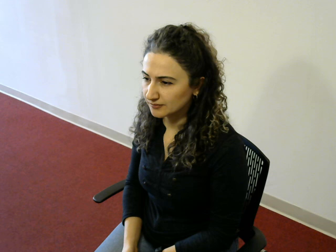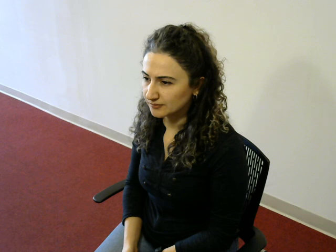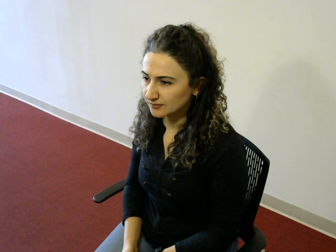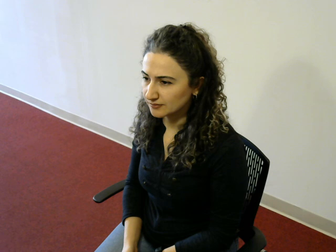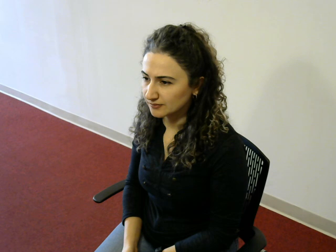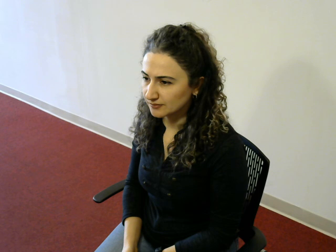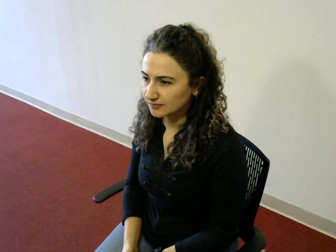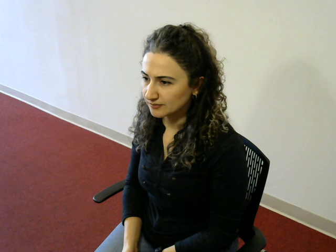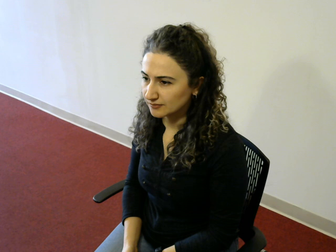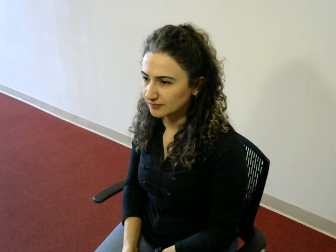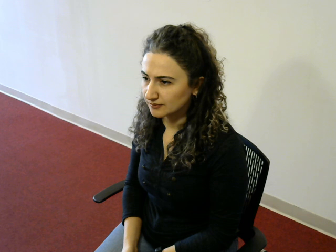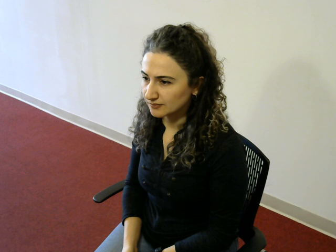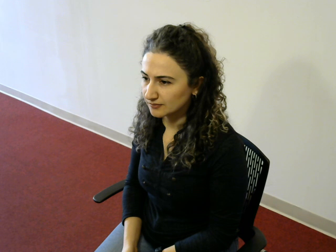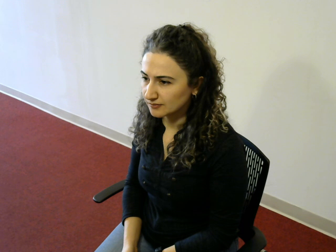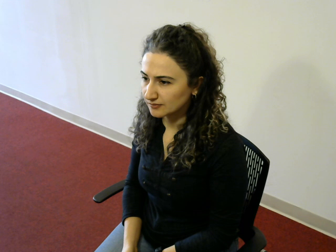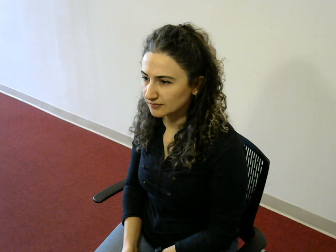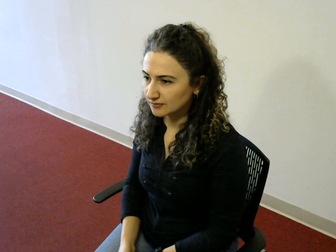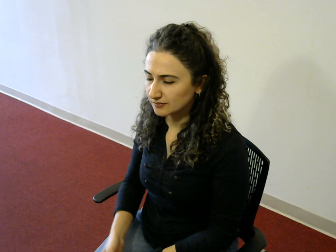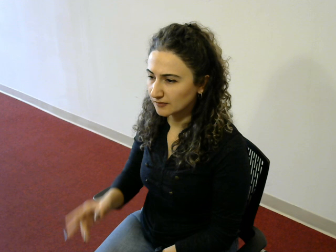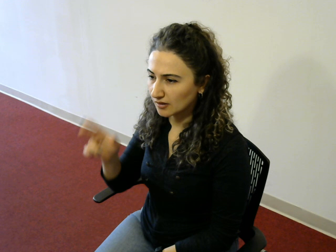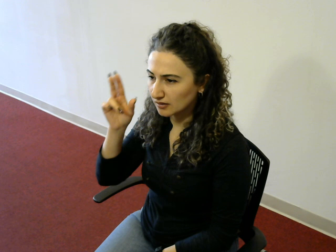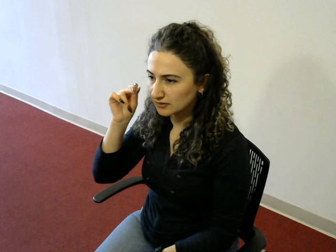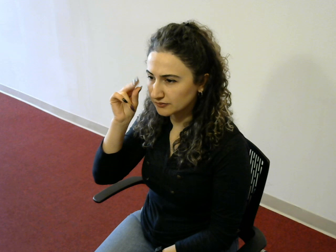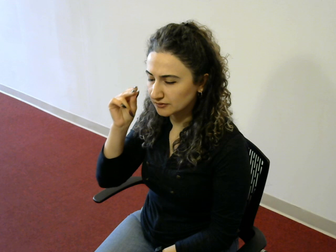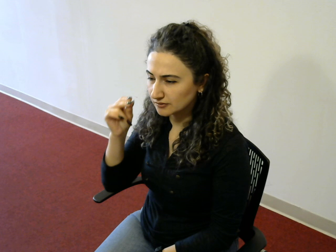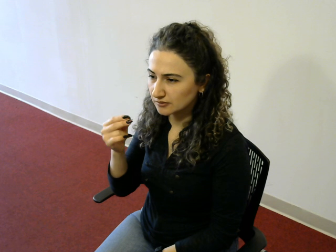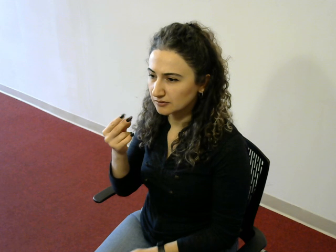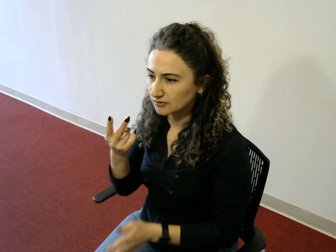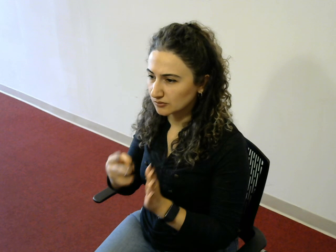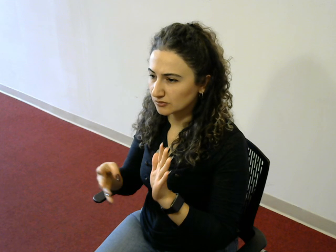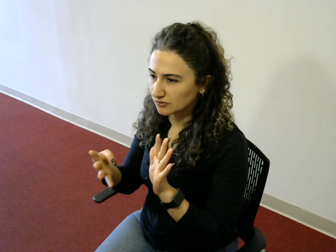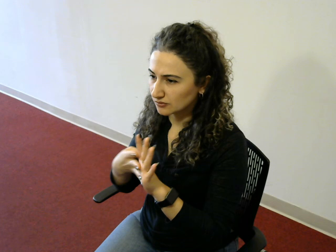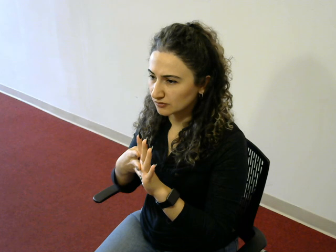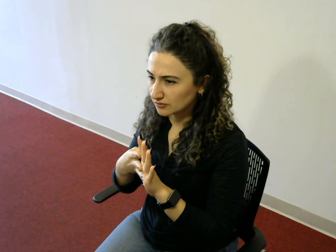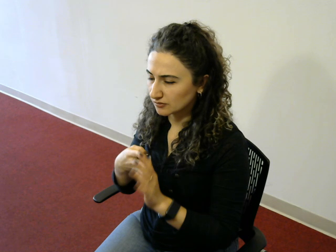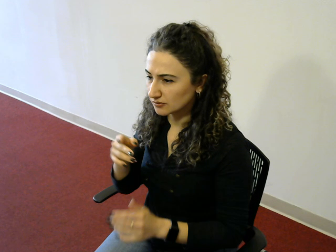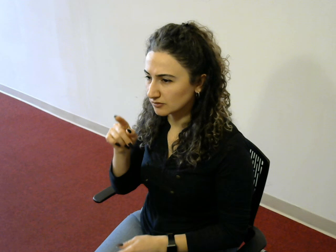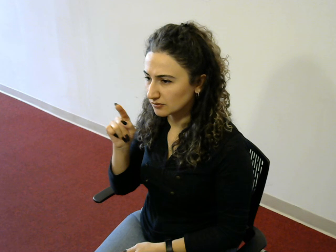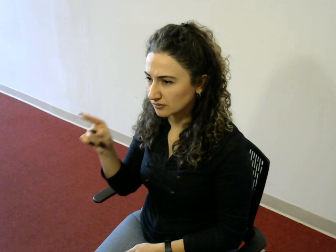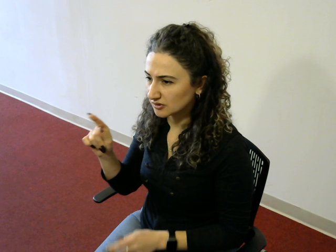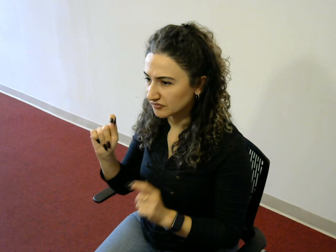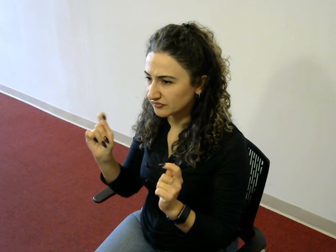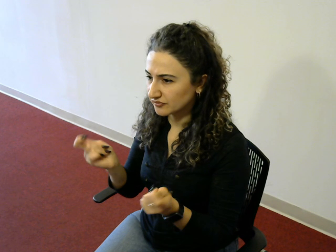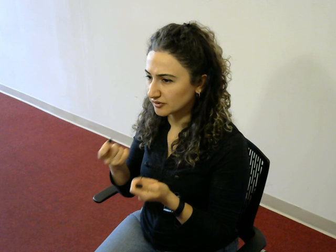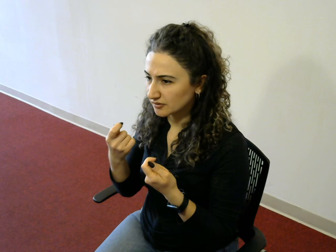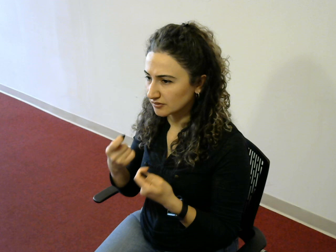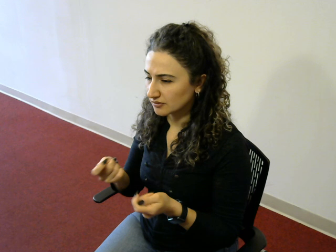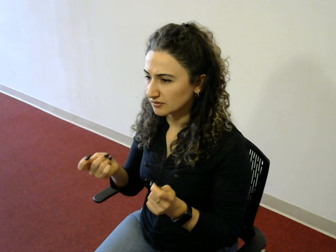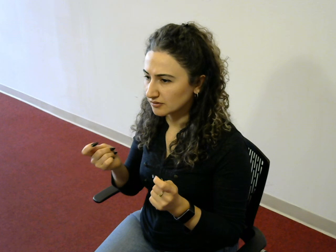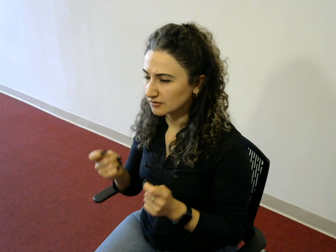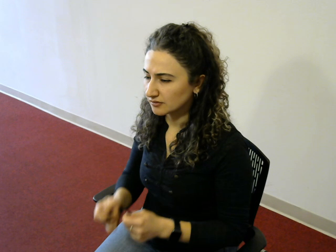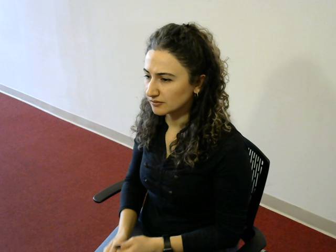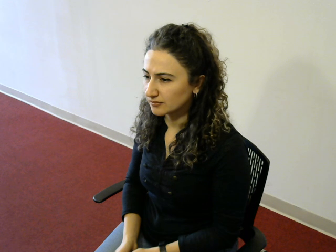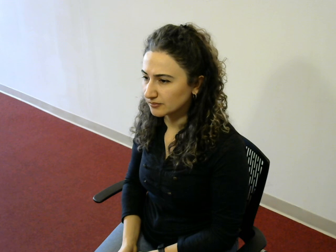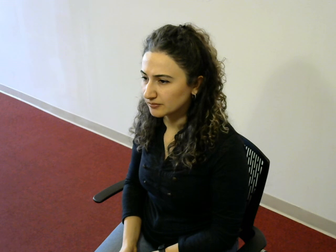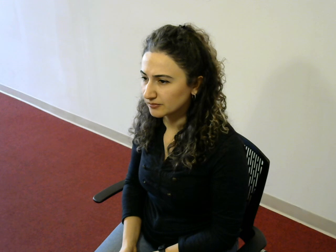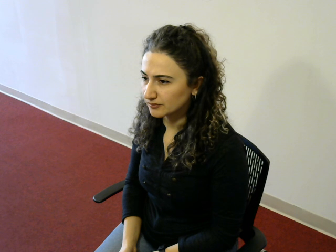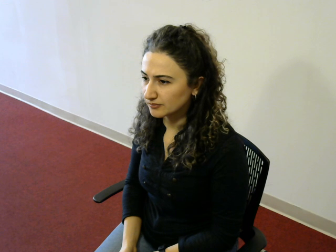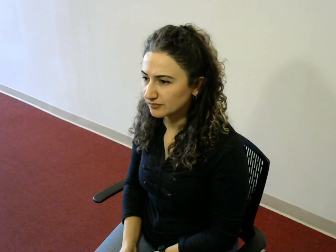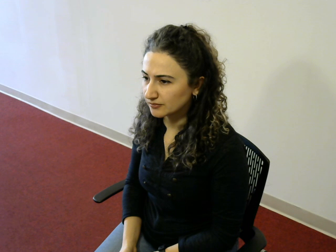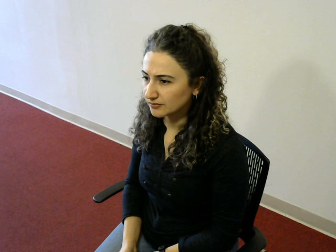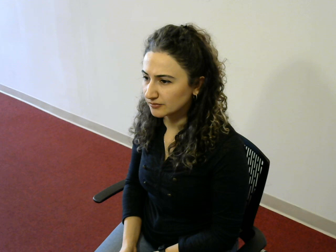Ayın 29-u onun toyudur